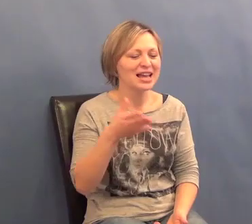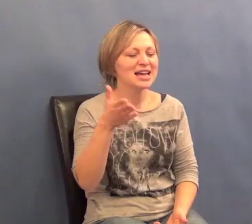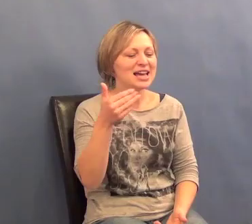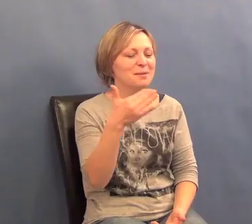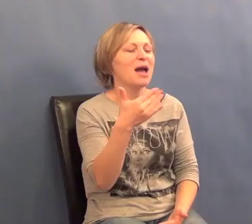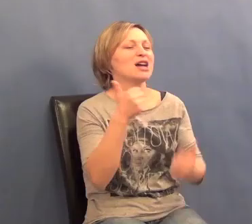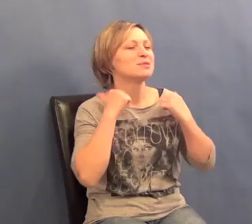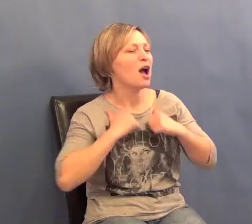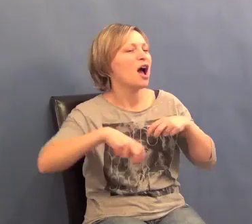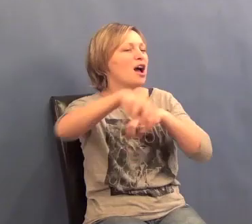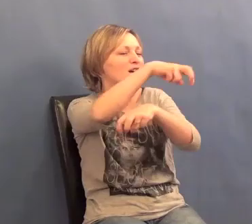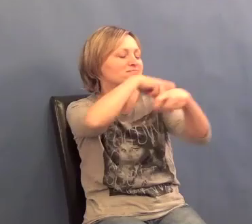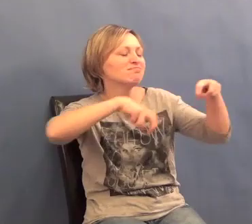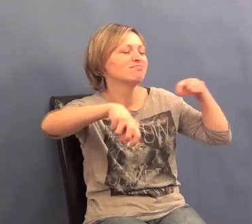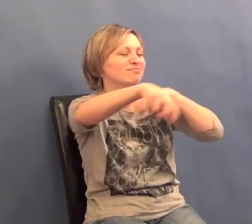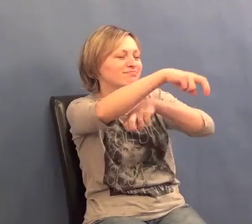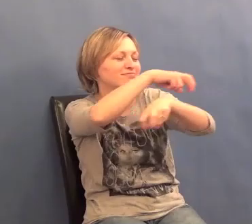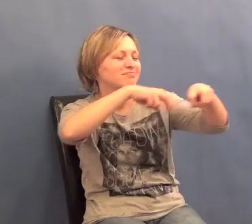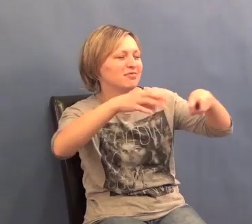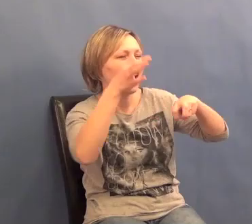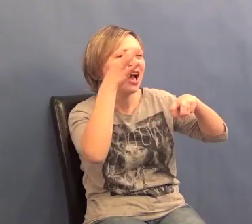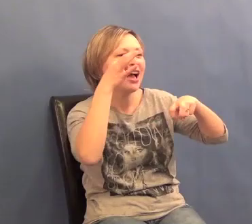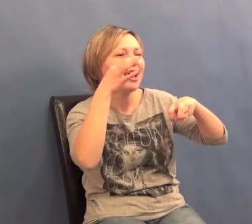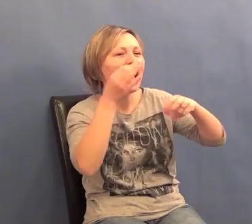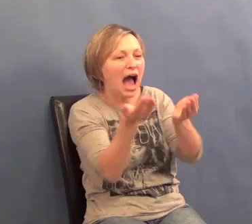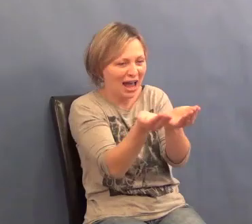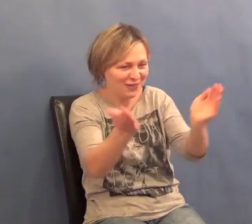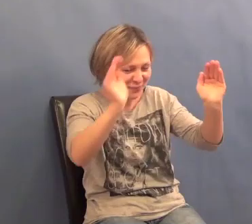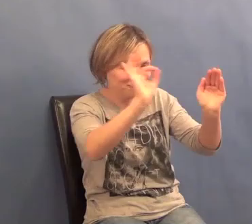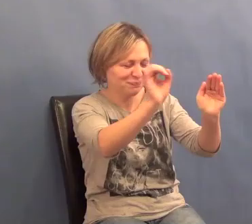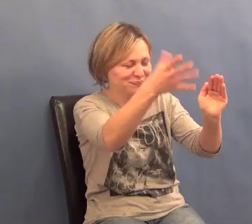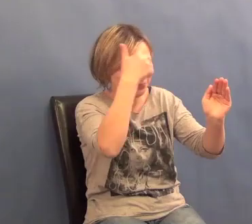Ryba spokojnie pływa, pływa, a kot... w akwarium, tak, dobrze.